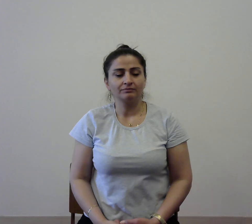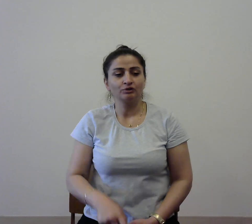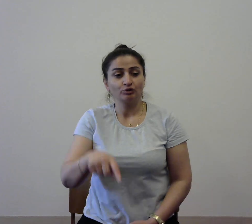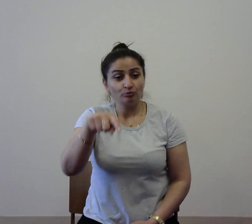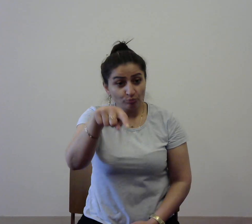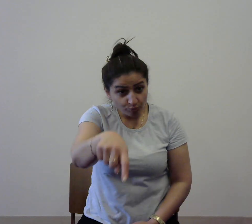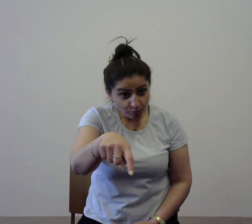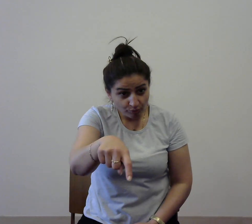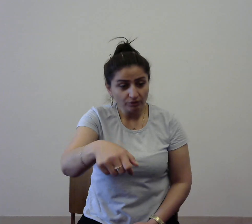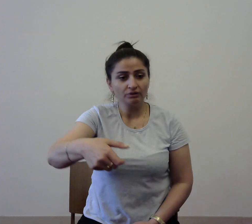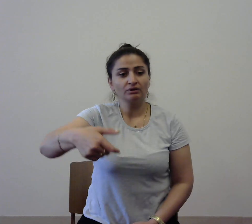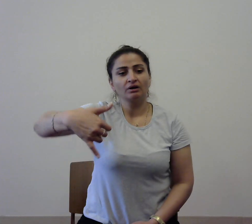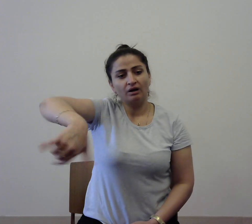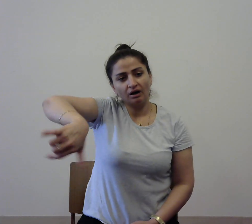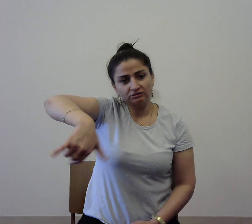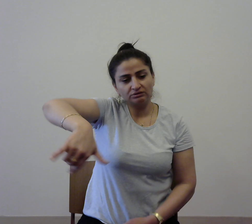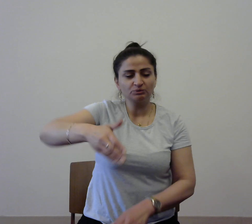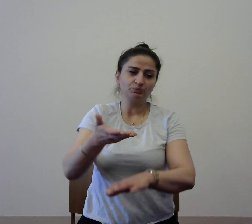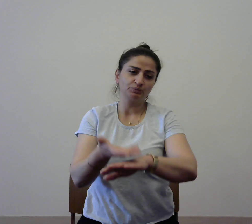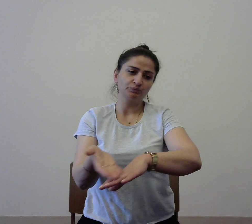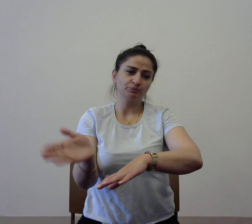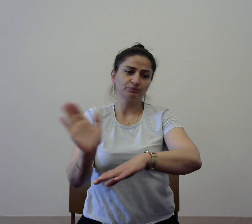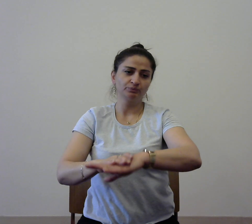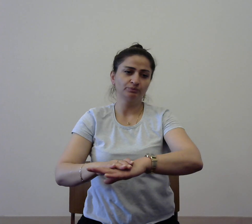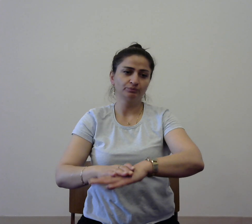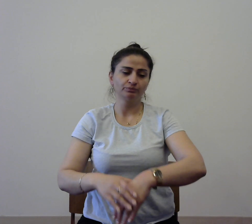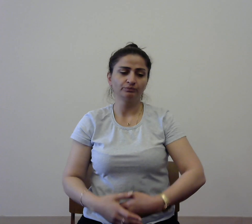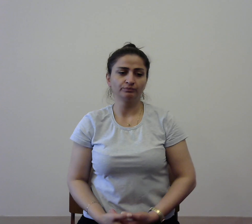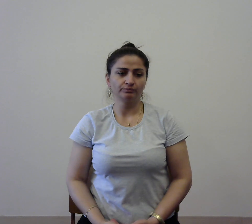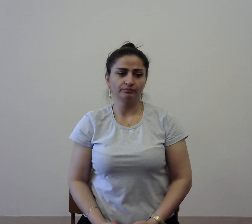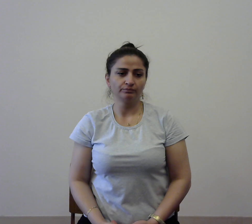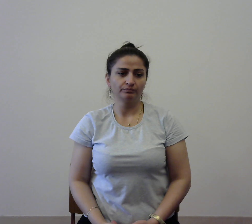Bu çanta ağırdır